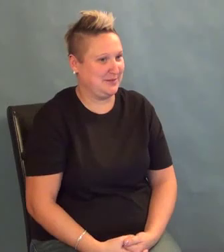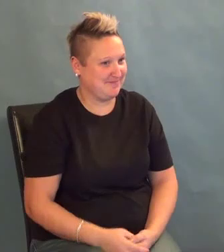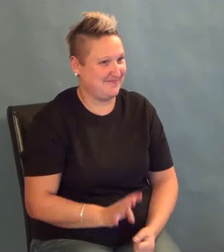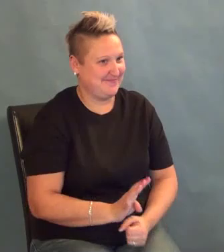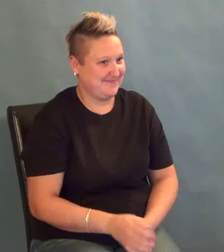Czternastego.